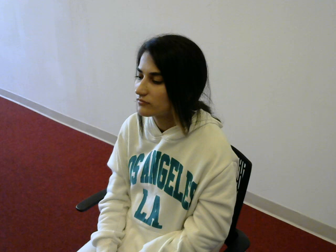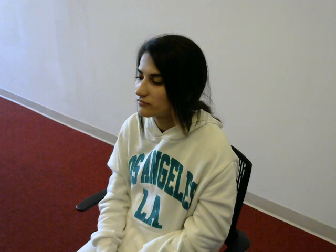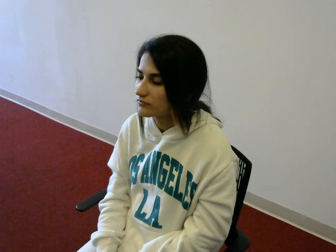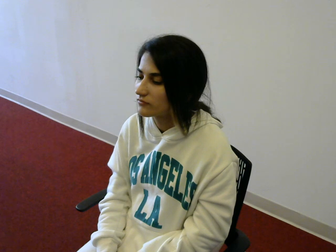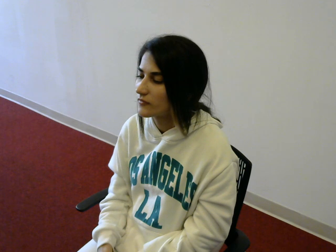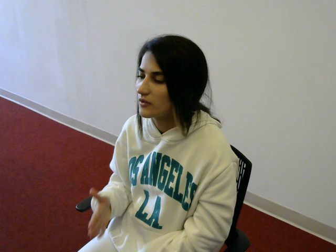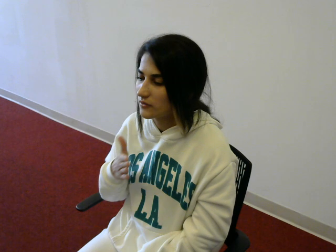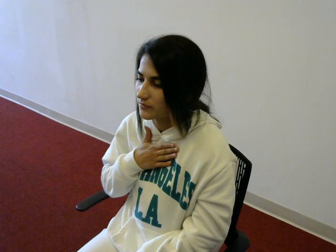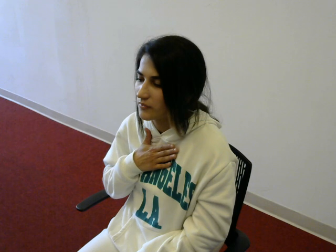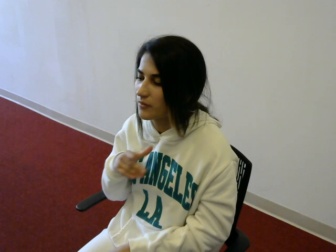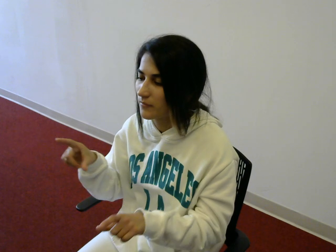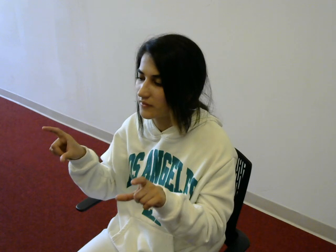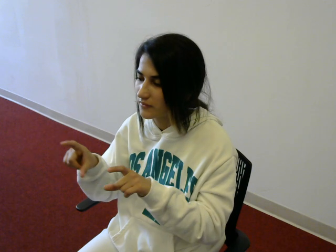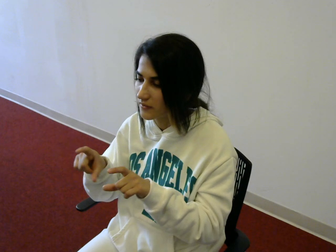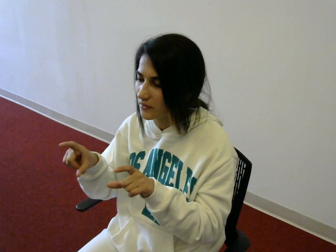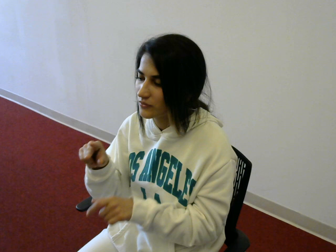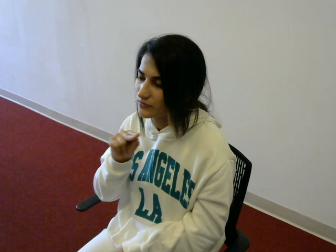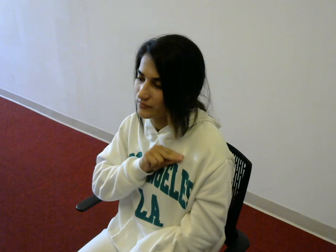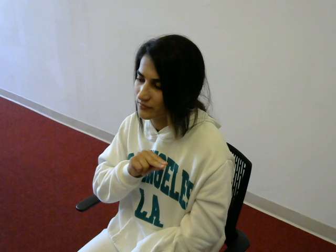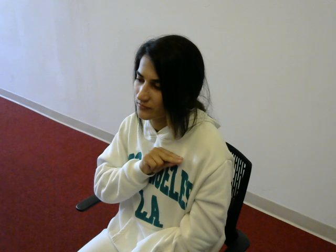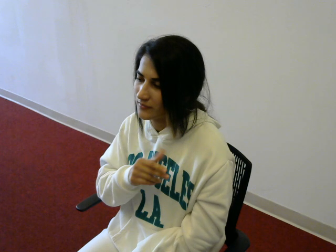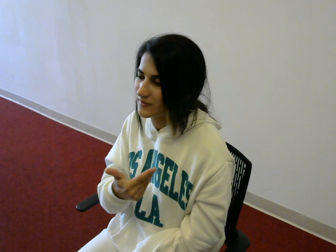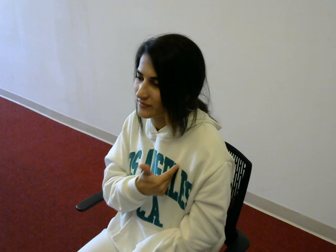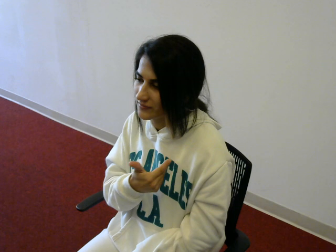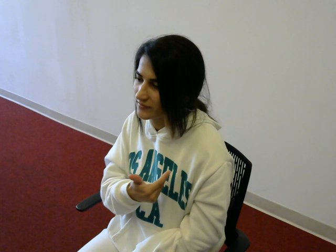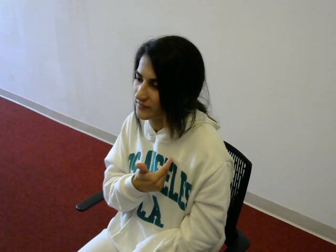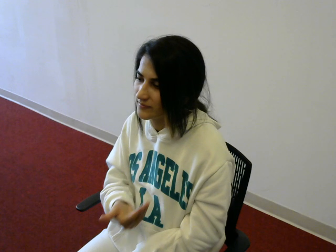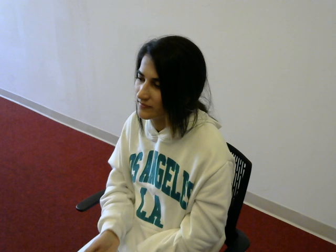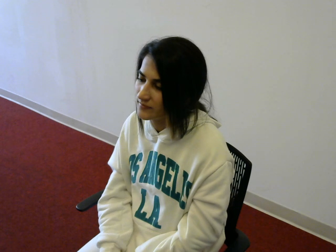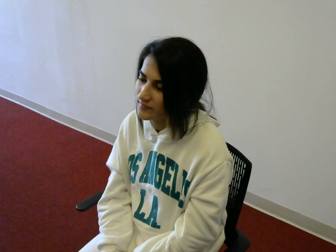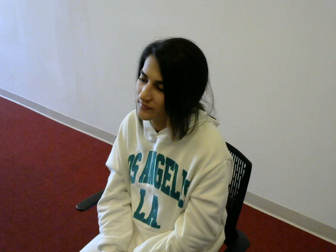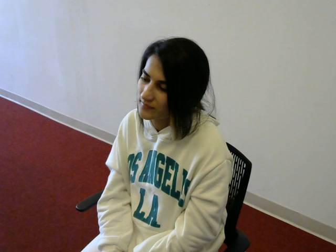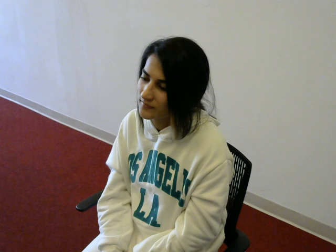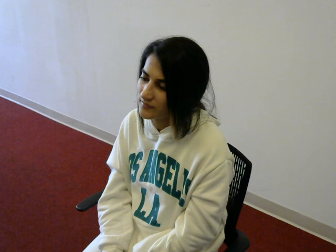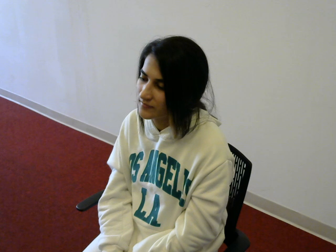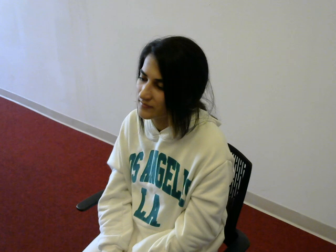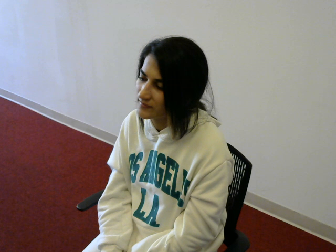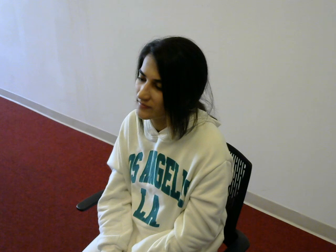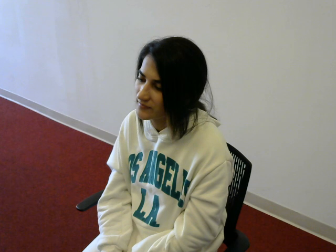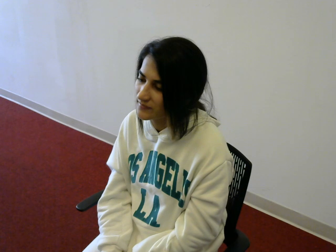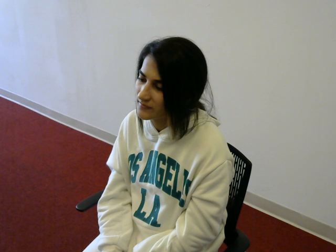Mən marketdə işləmək istəyirəm